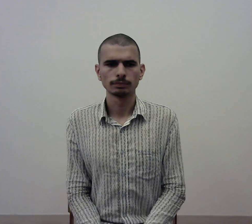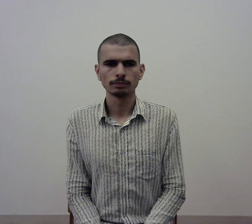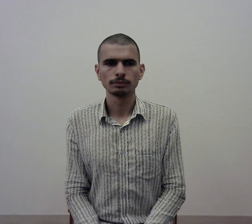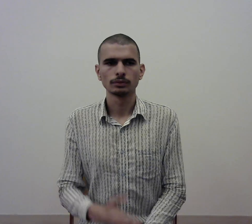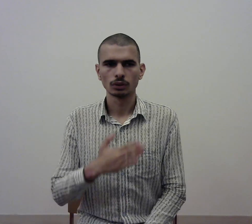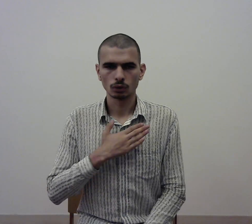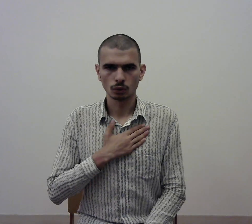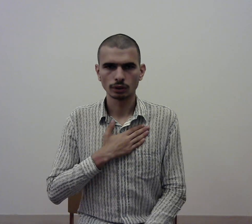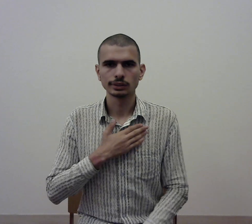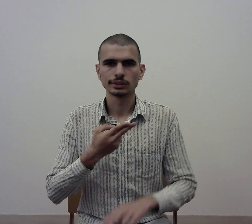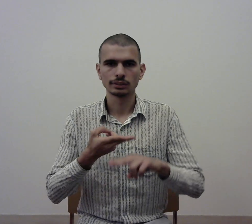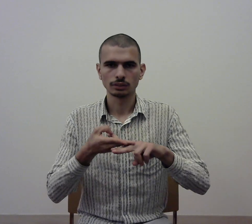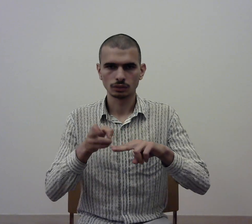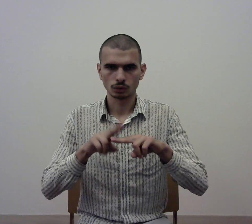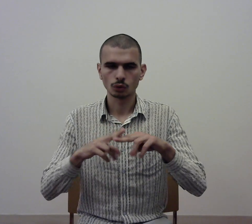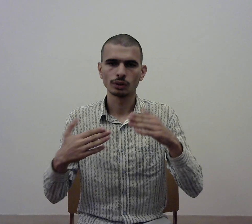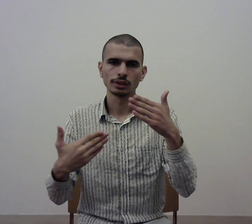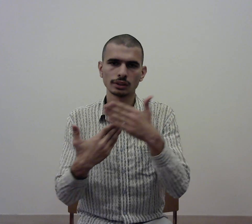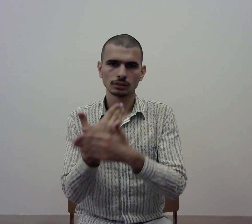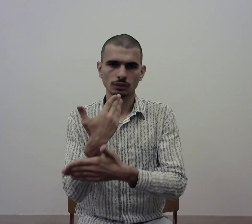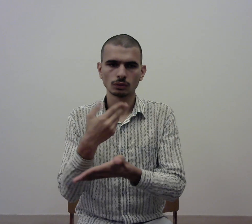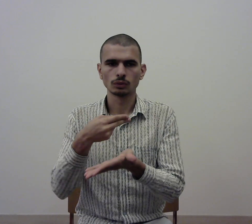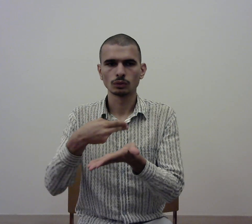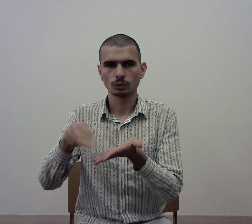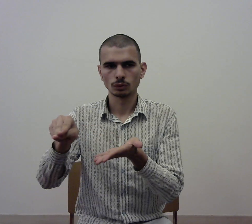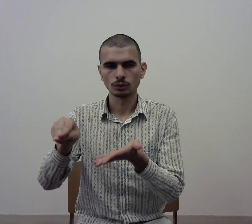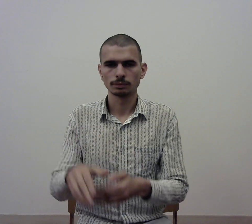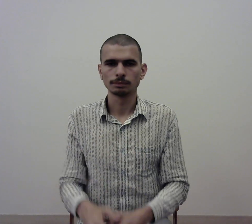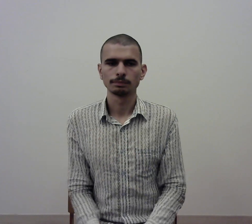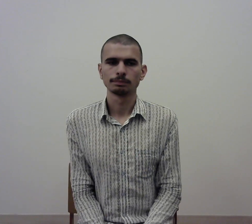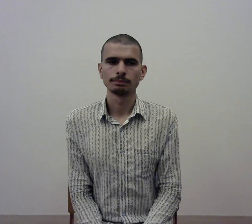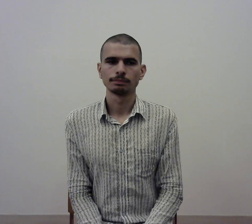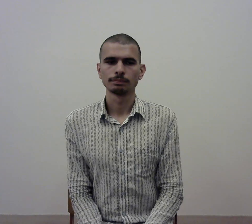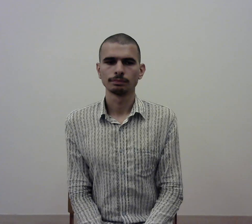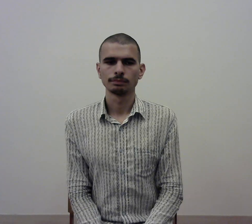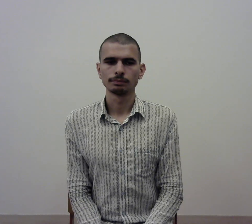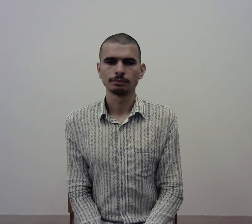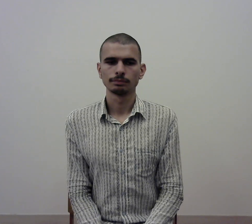Mən bunu yeni almışam